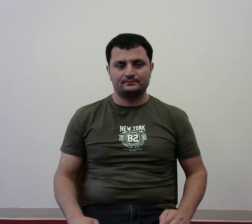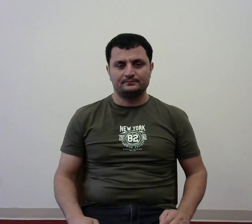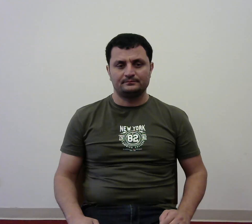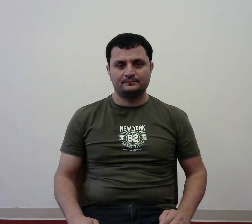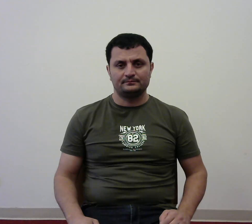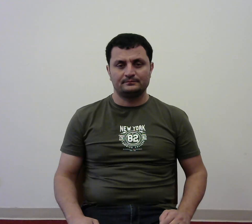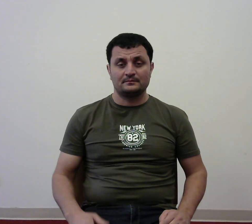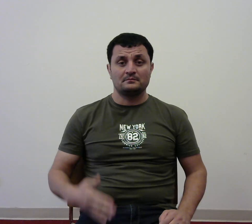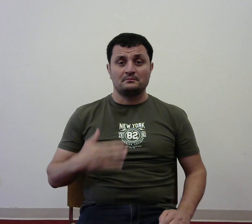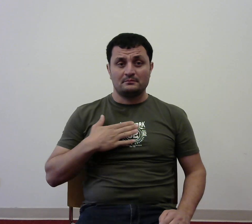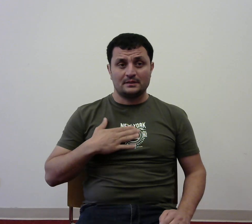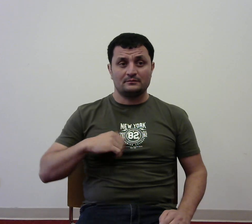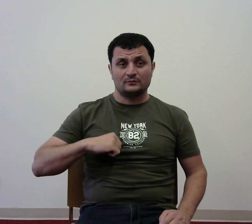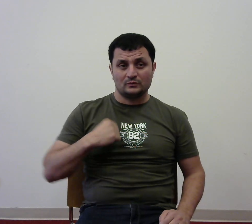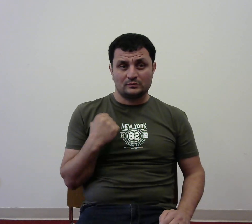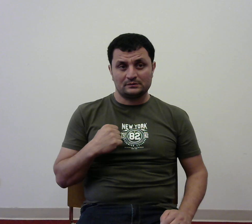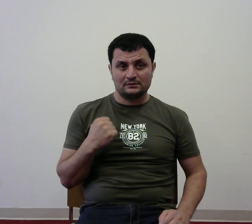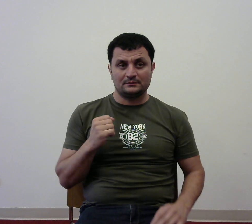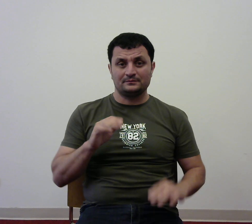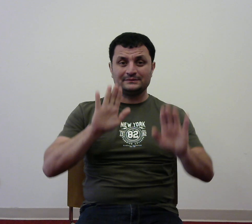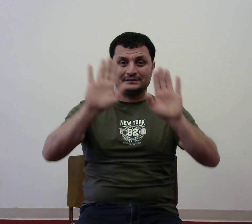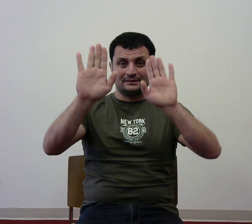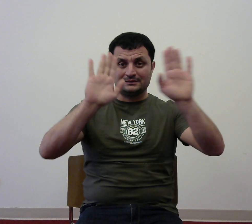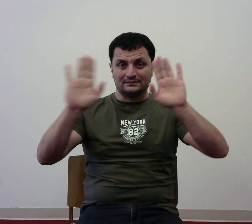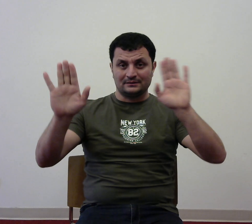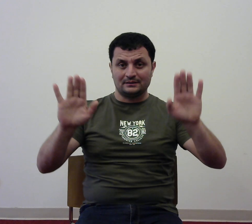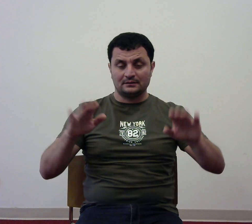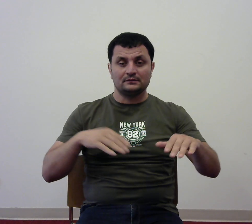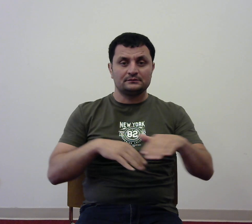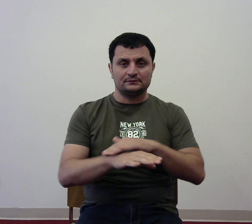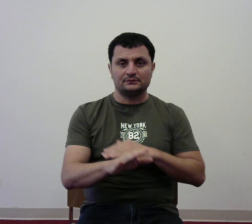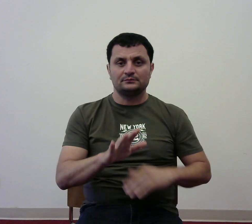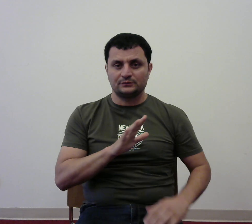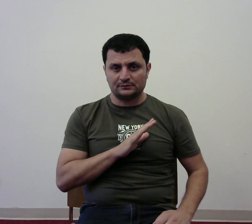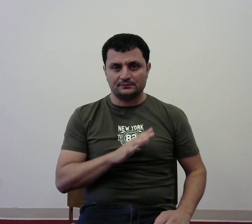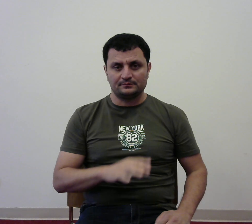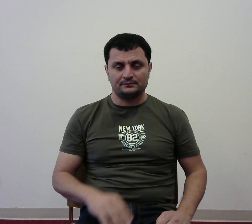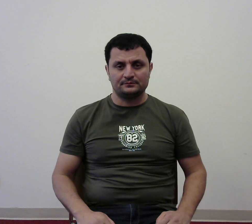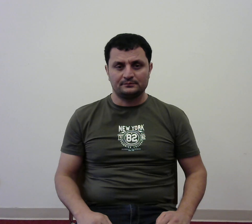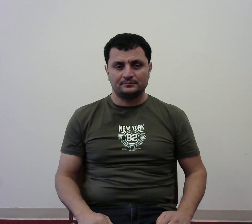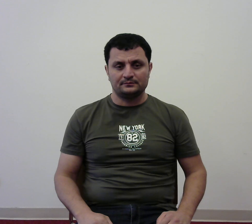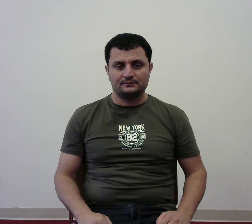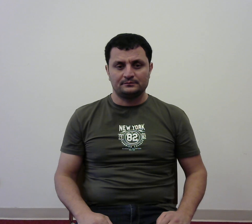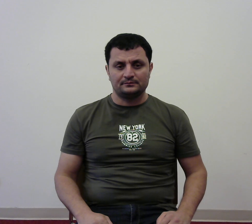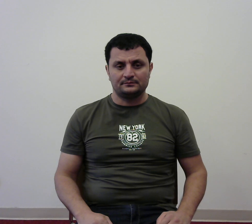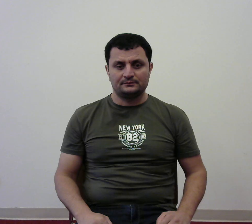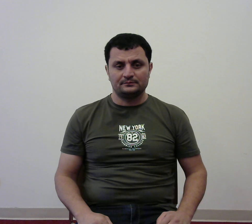Mənim dostumla sərgiyə getmişdim